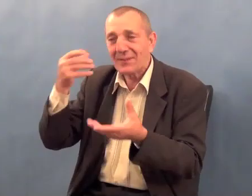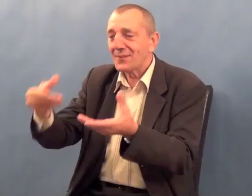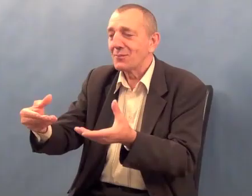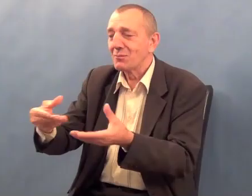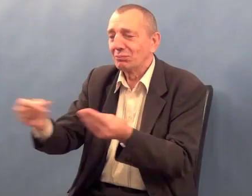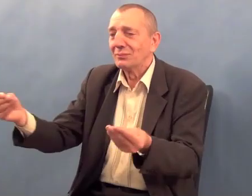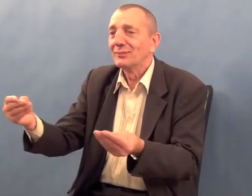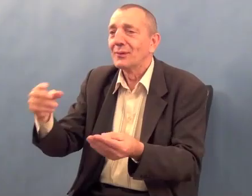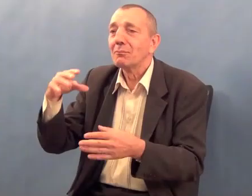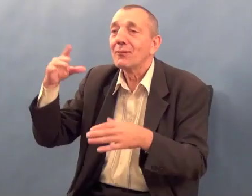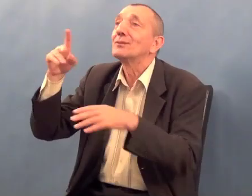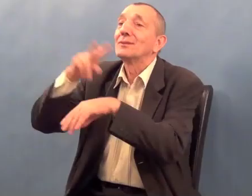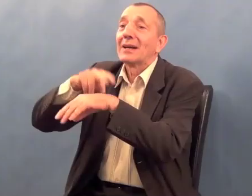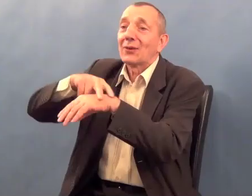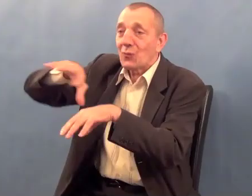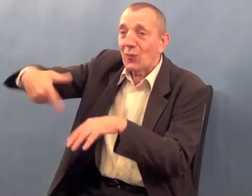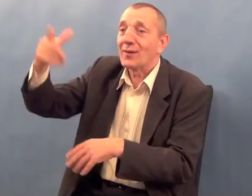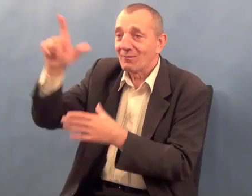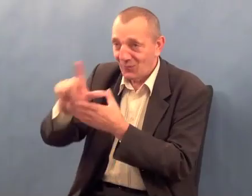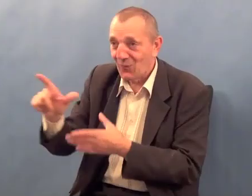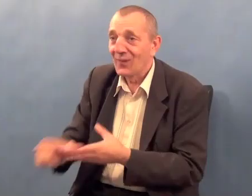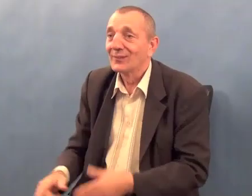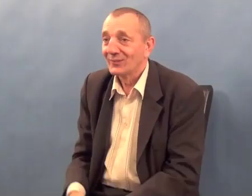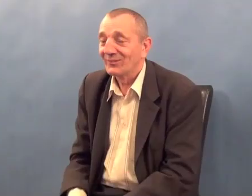Pamięta, że postawiła miskę, a teraz zniknęło, a to zegar ukradł jak wybiła dwunasta.